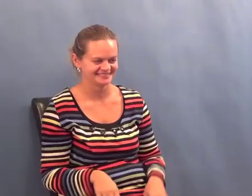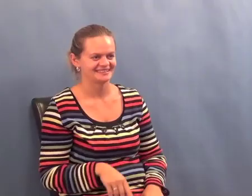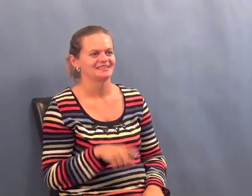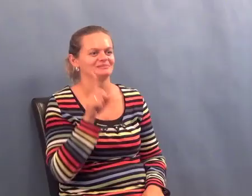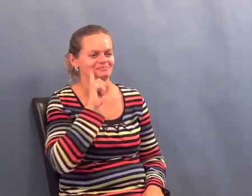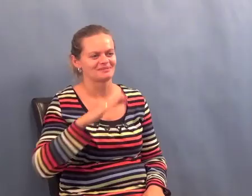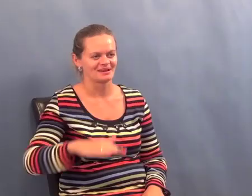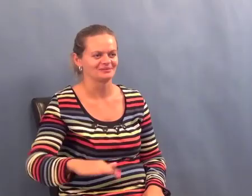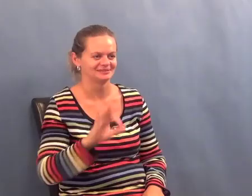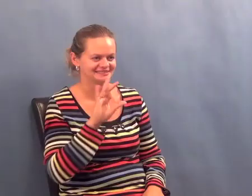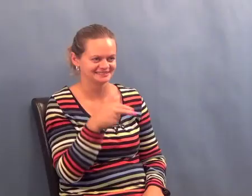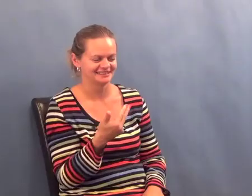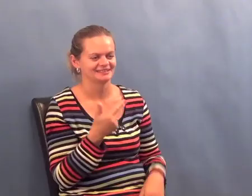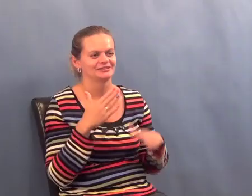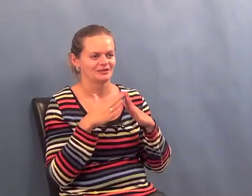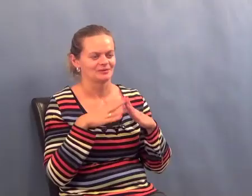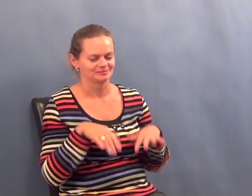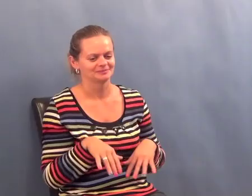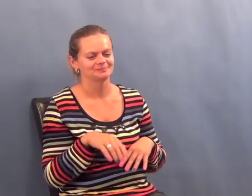Mały chłopiec, syn, zostaje w domu.